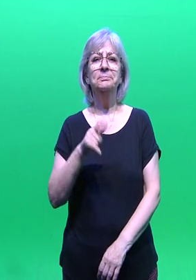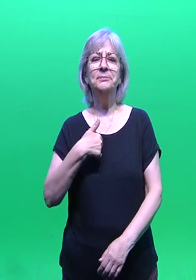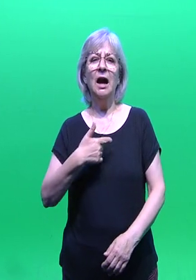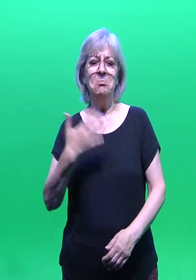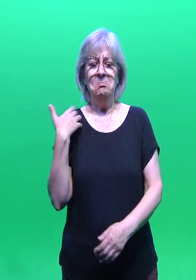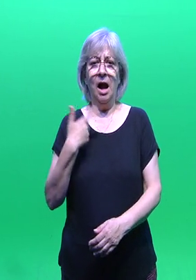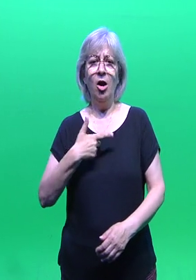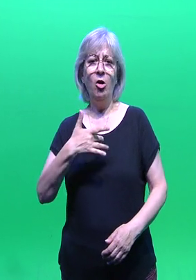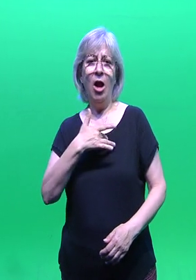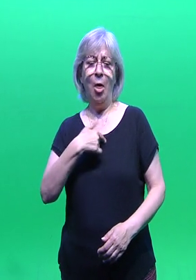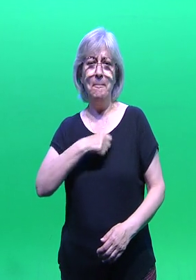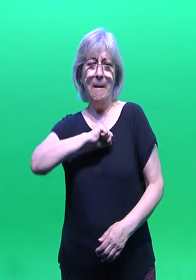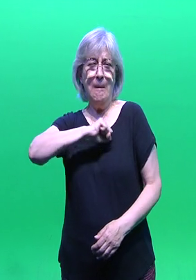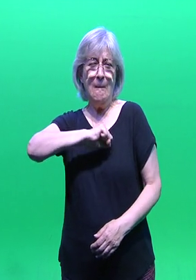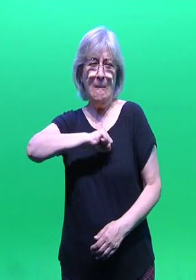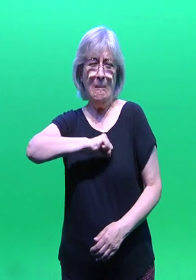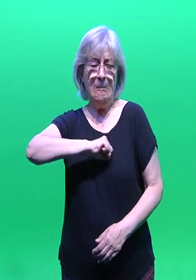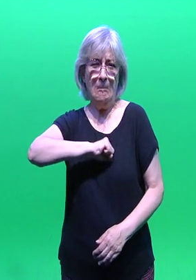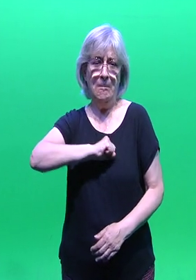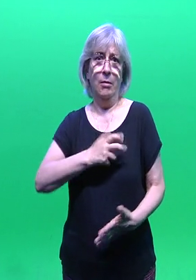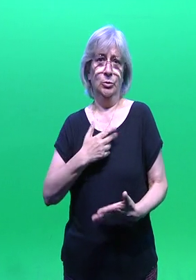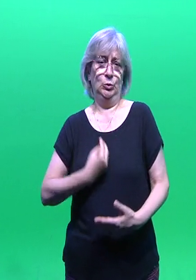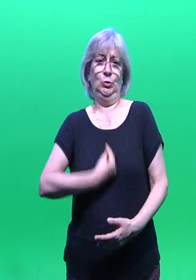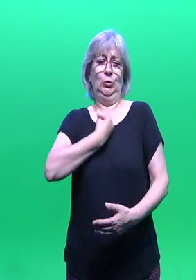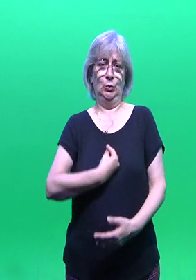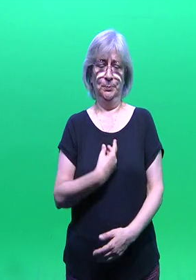Fa poc el cor em bategava molt fort, em vaig espantar.